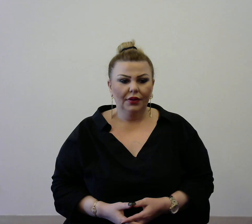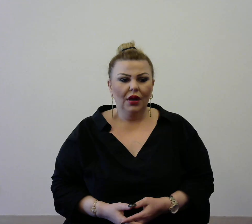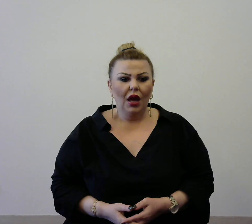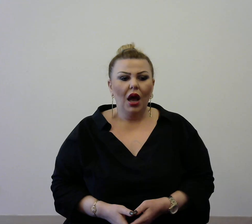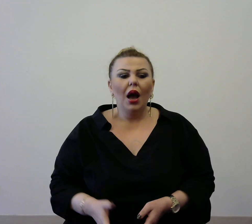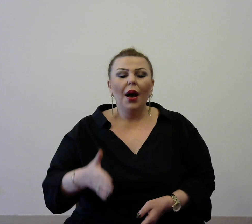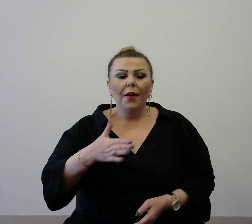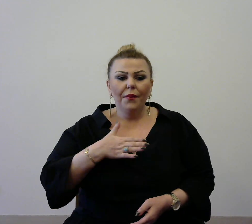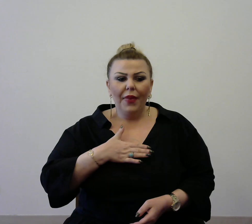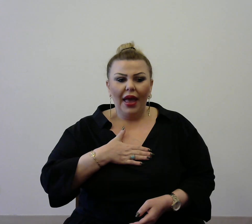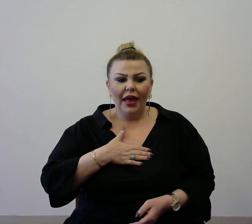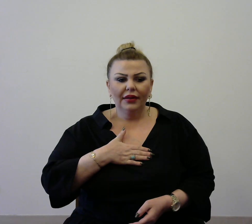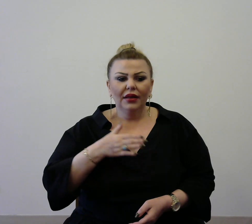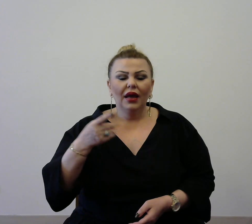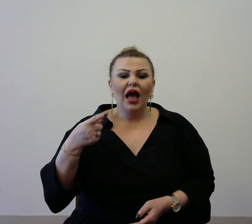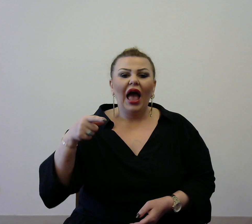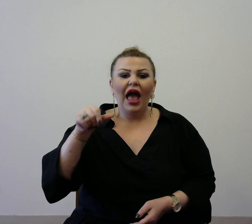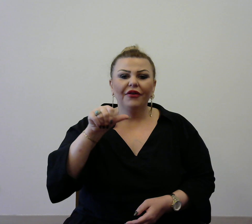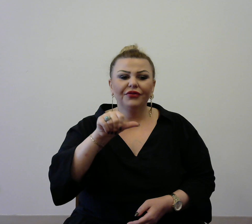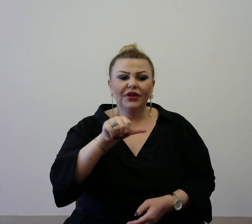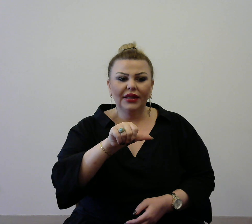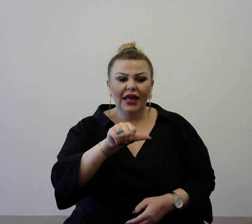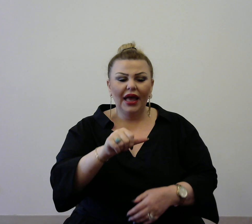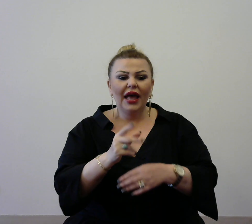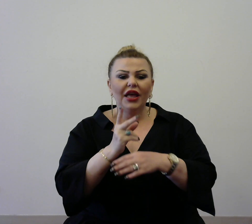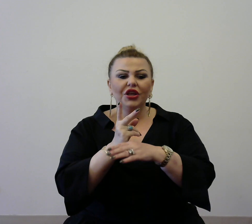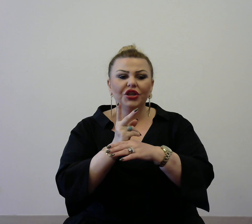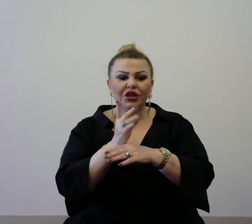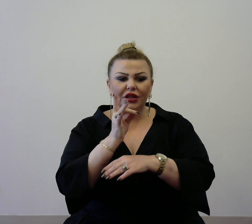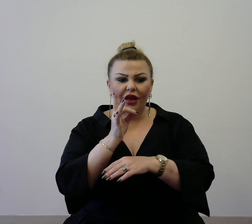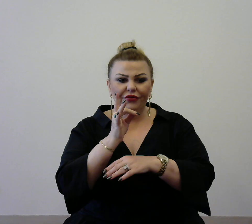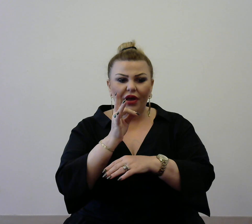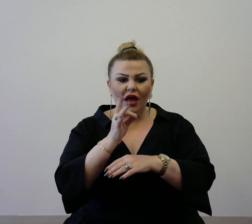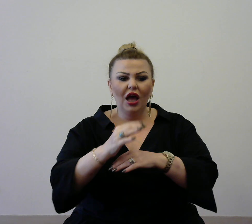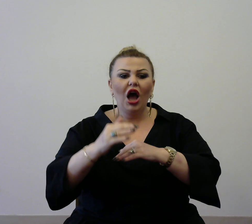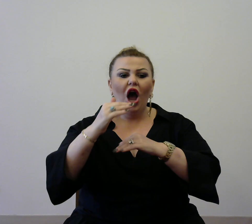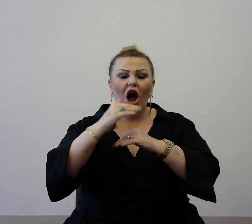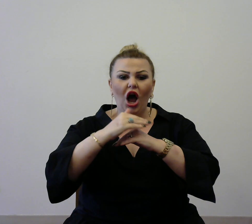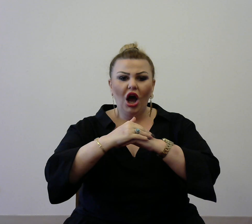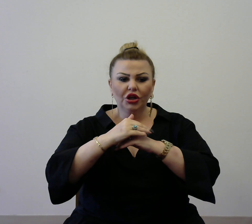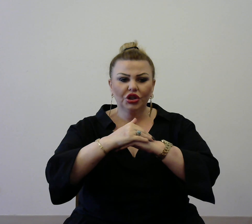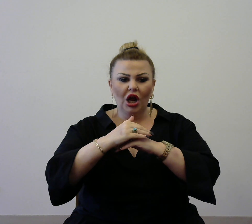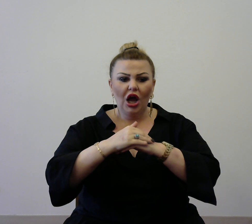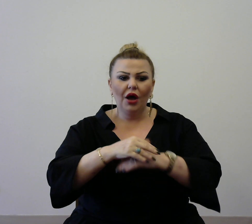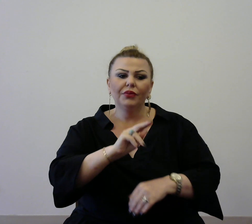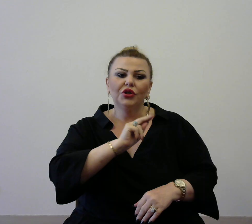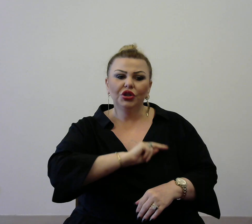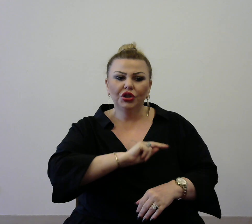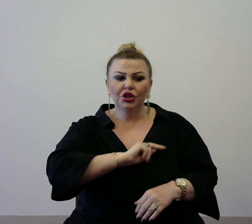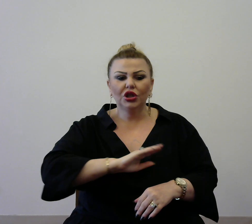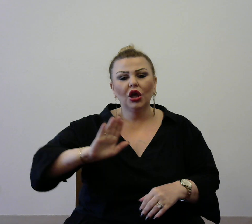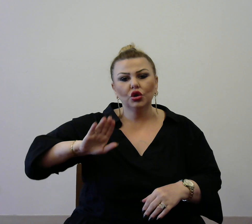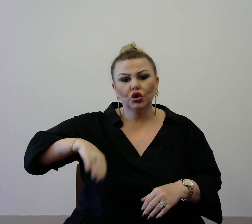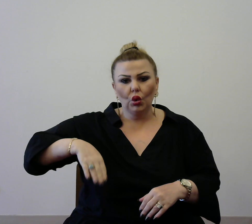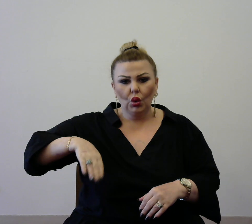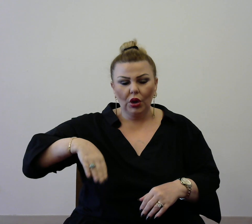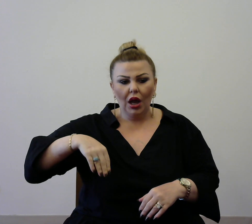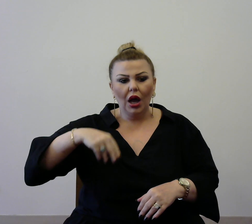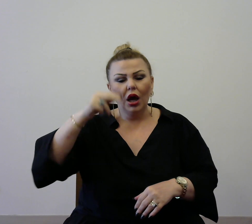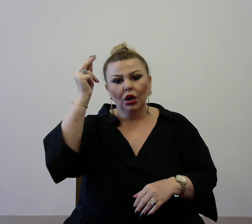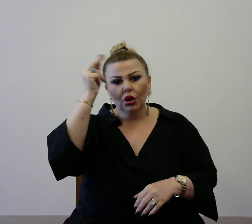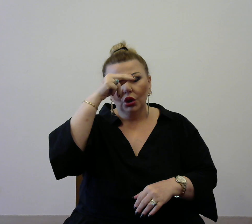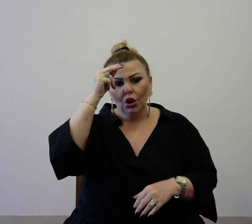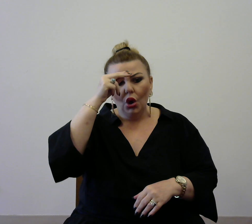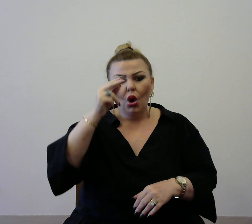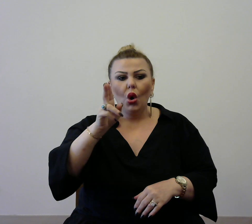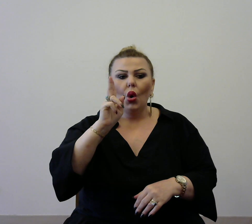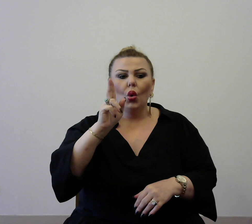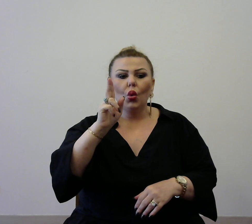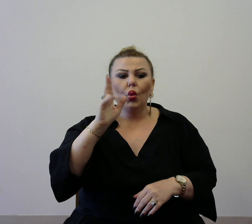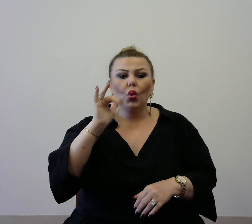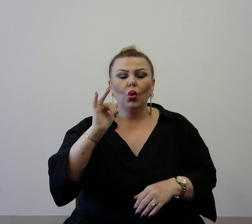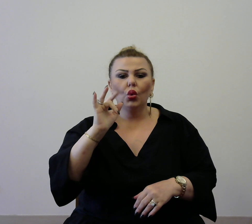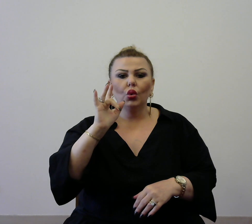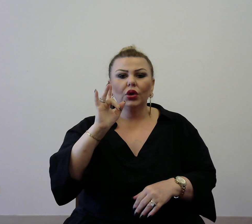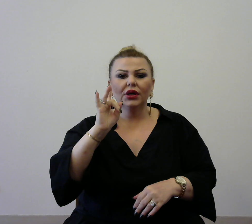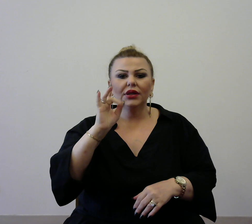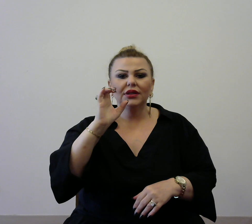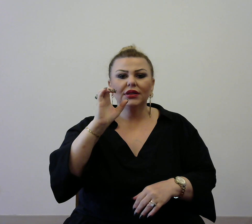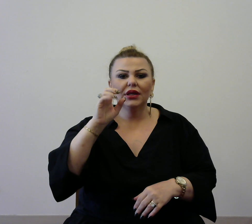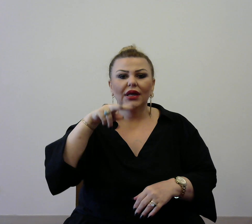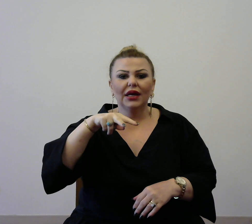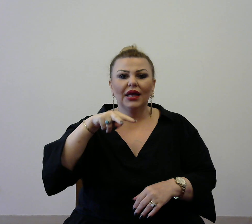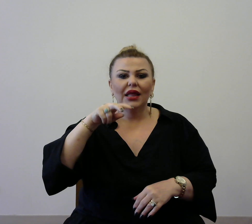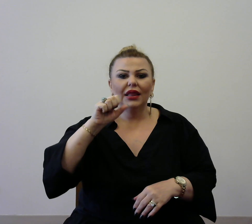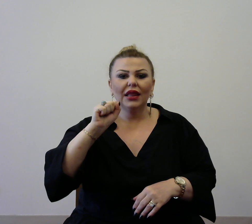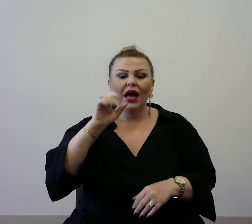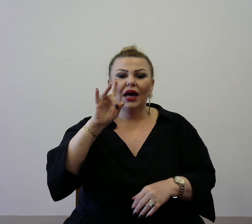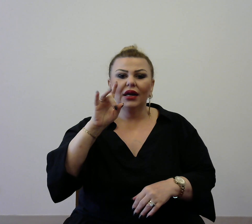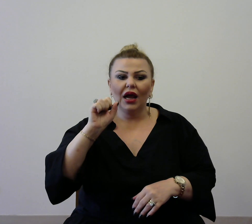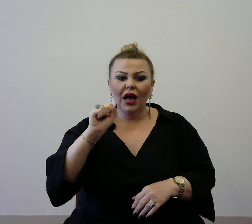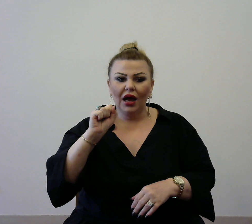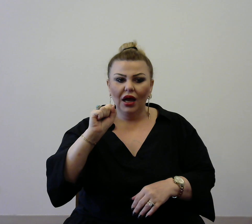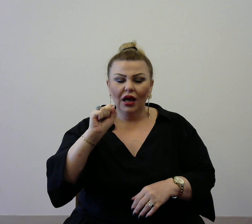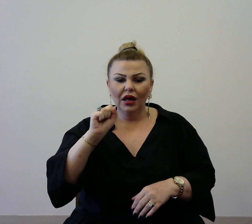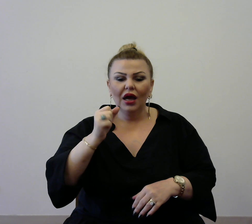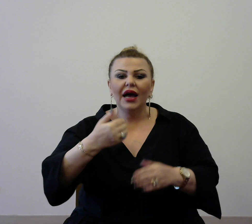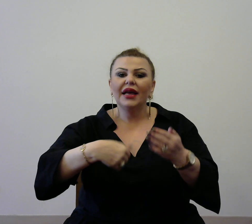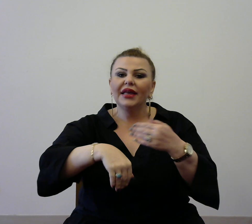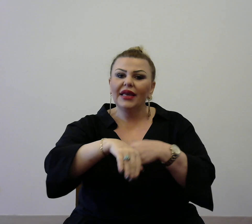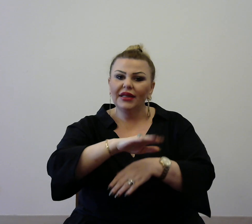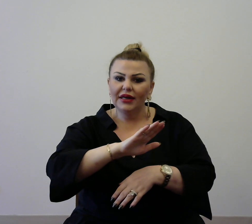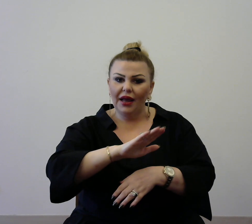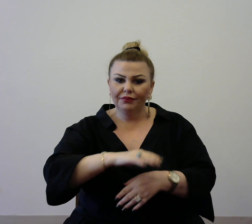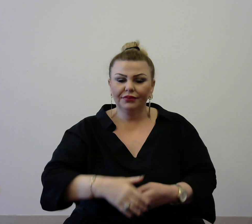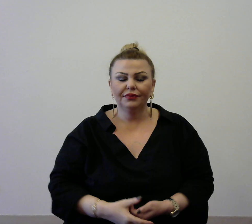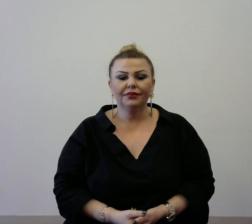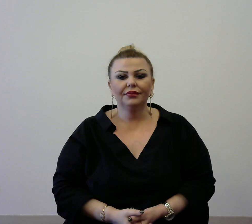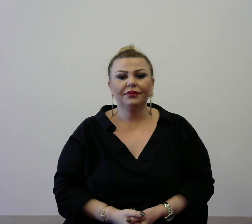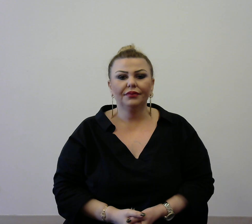Mən həftədə 2 dəfə axşam işdən sonra kursa gedirəm